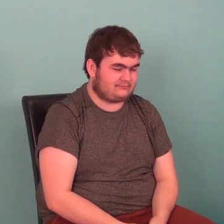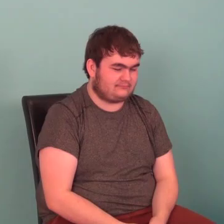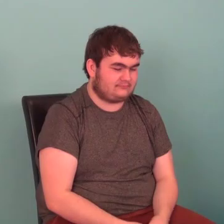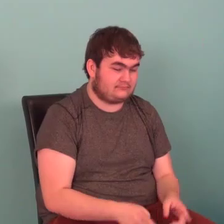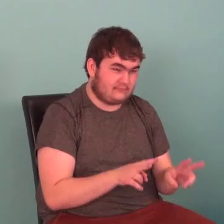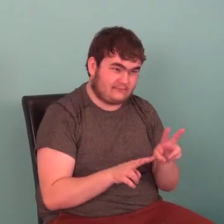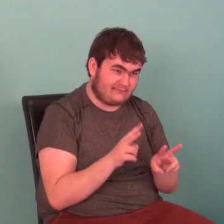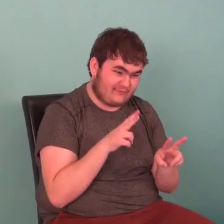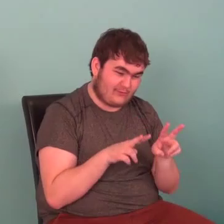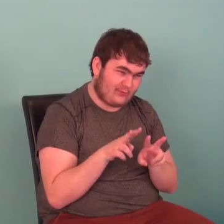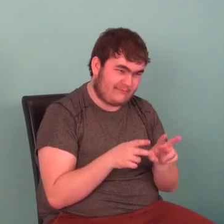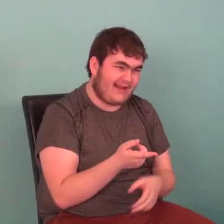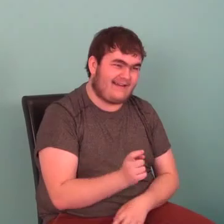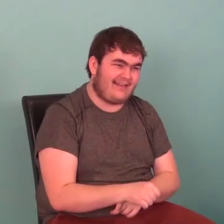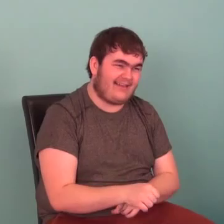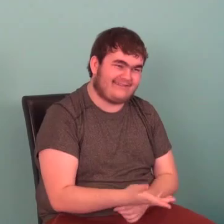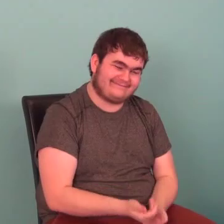Ja tłumaczę, a ty mnie olewasz.